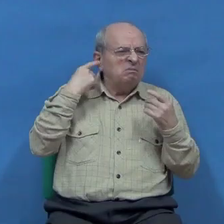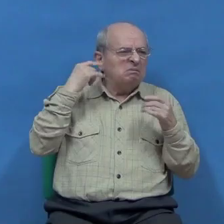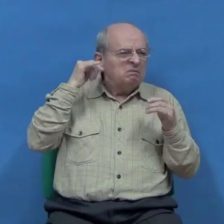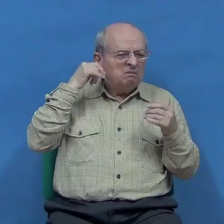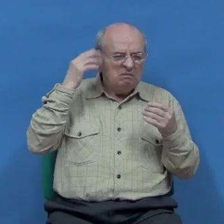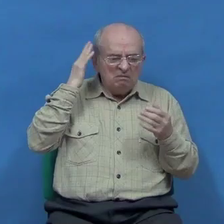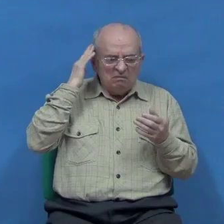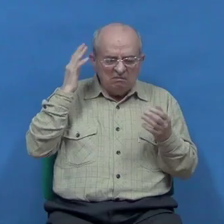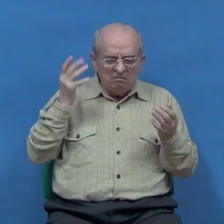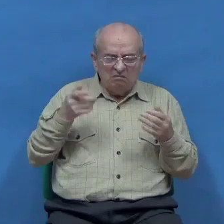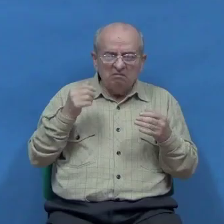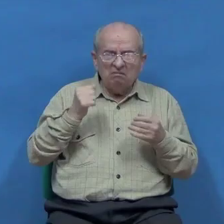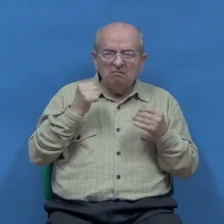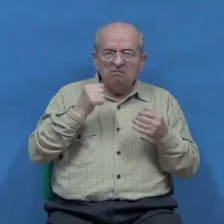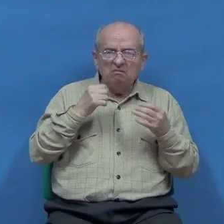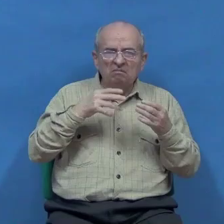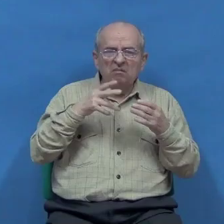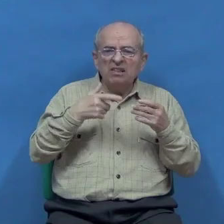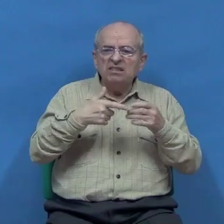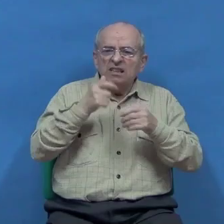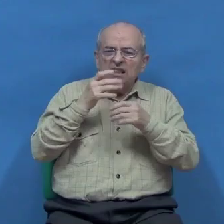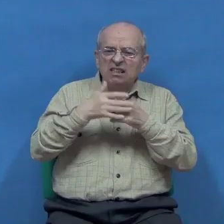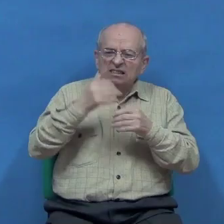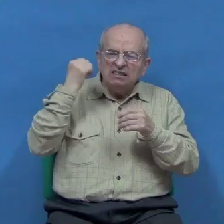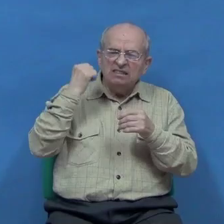Walili w drzwi.